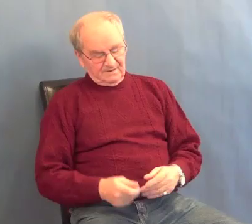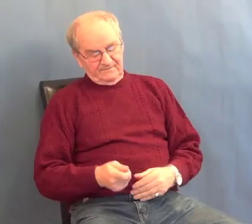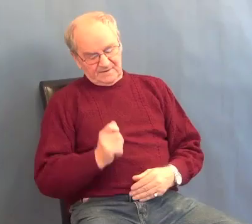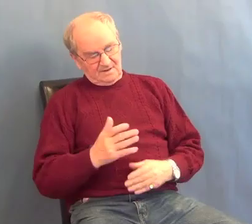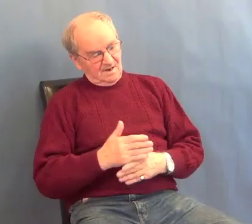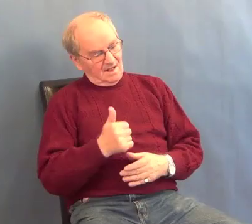Łowić ryby.